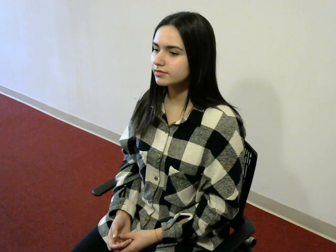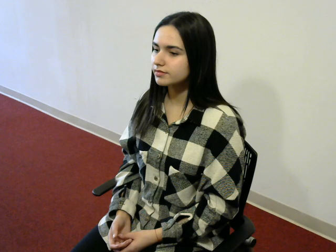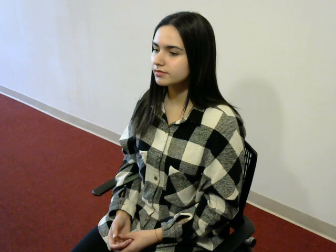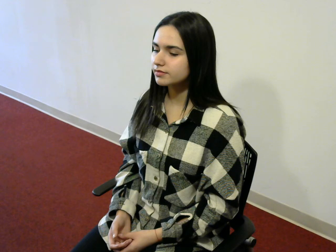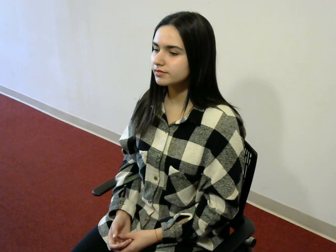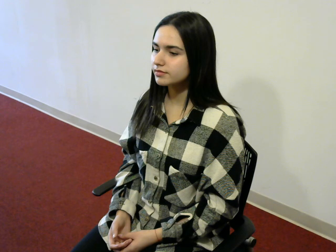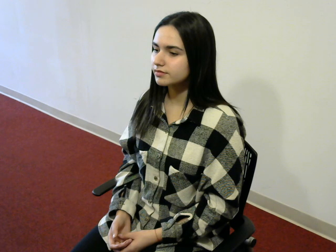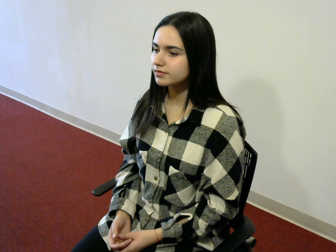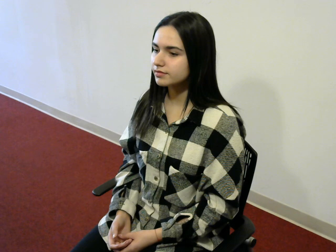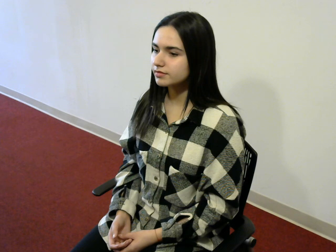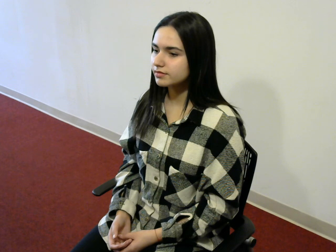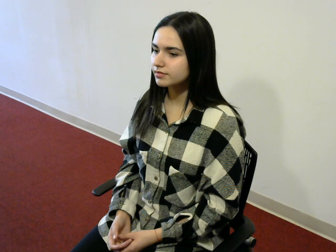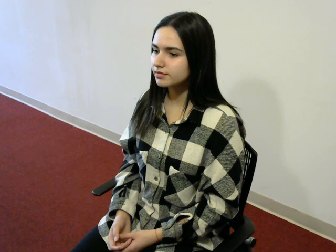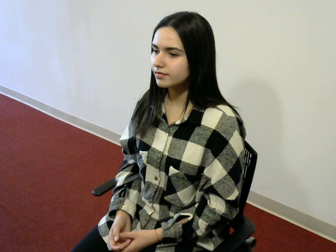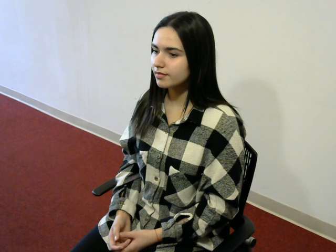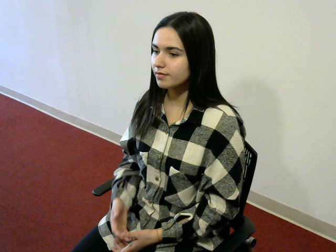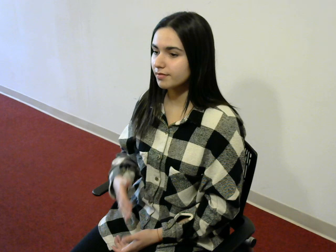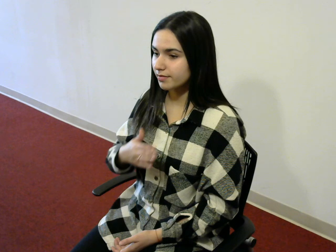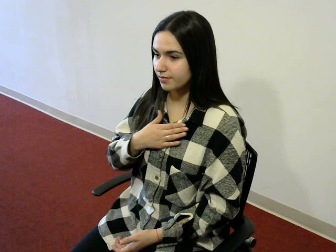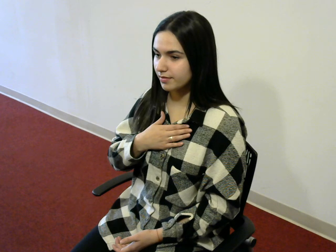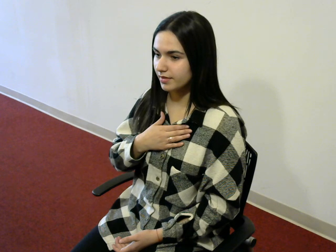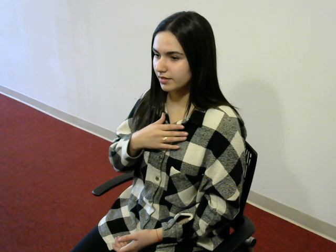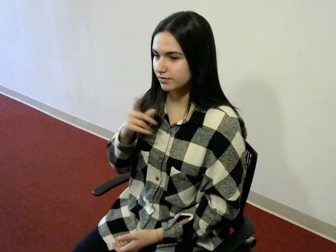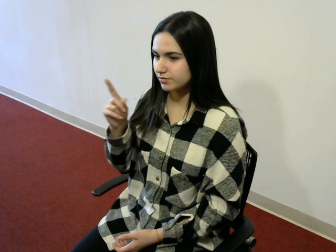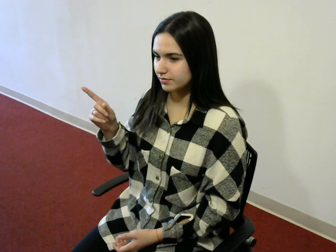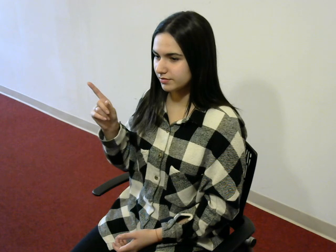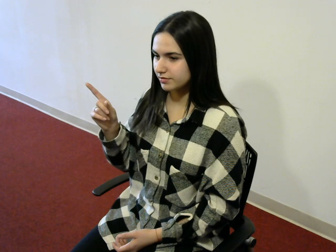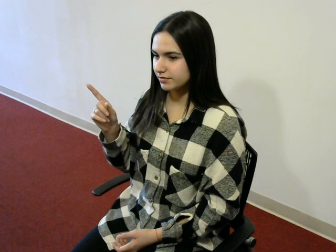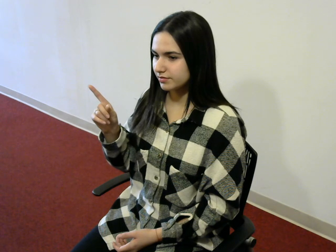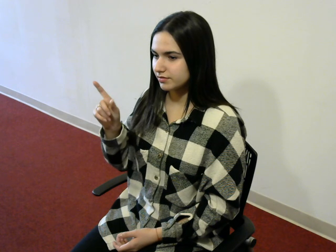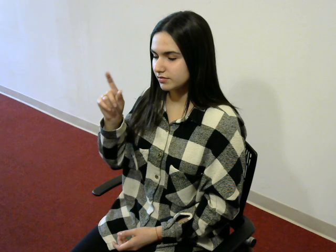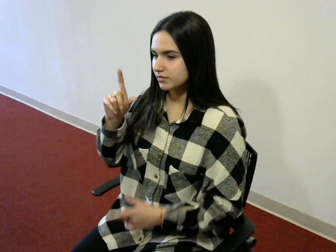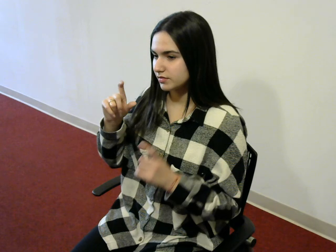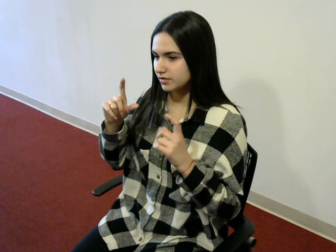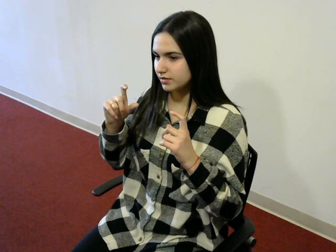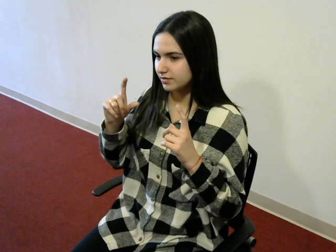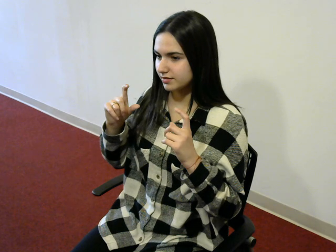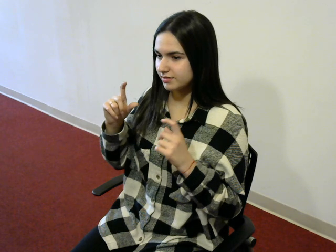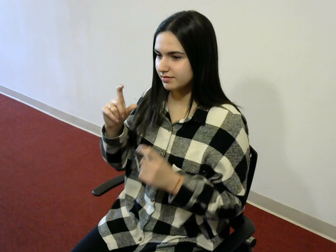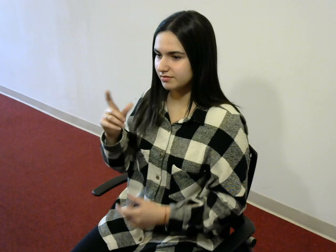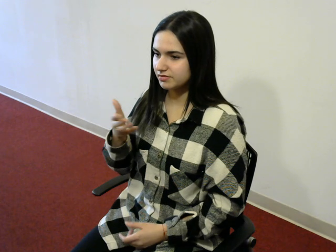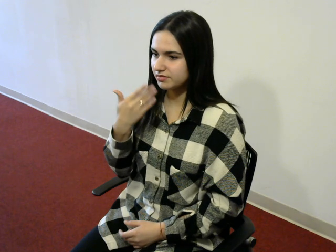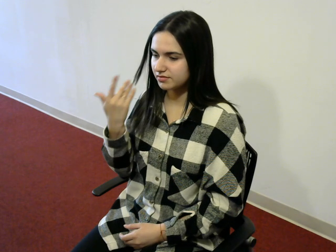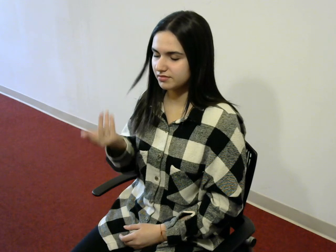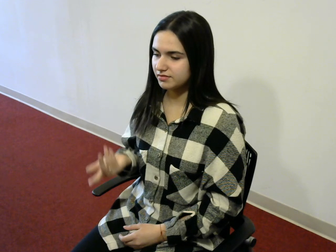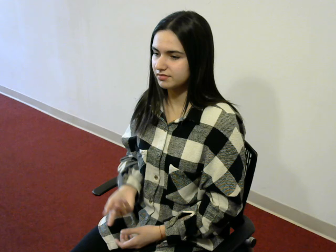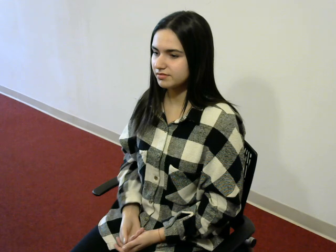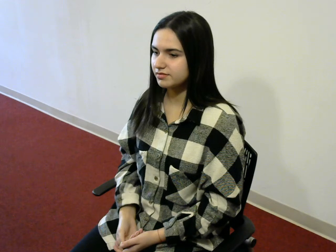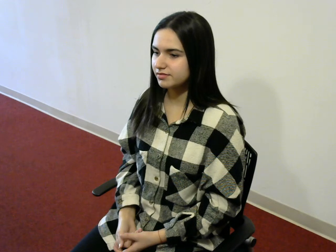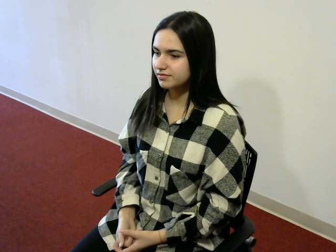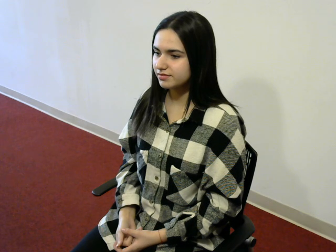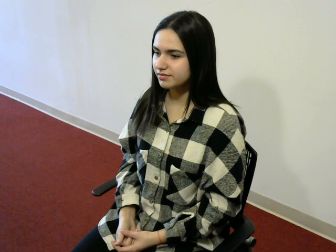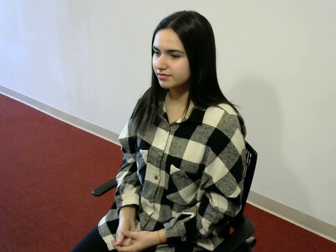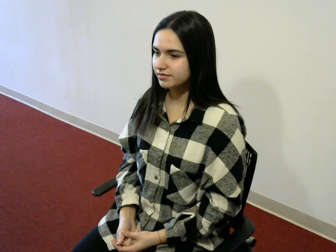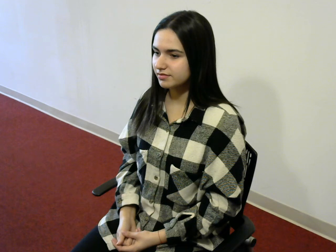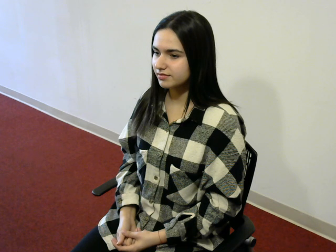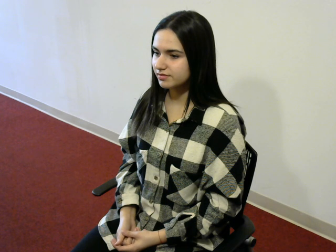Məndə onun şəkli yoxdur